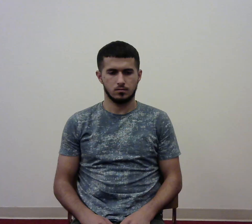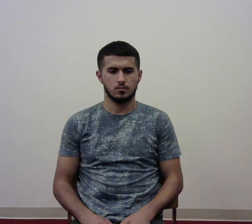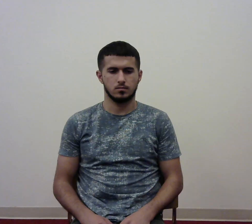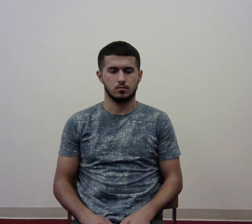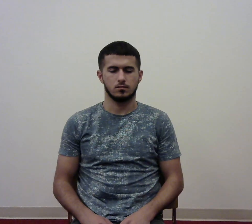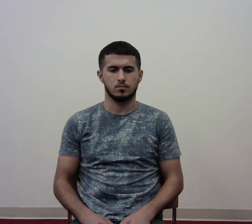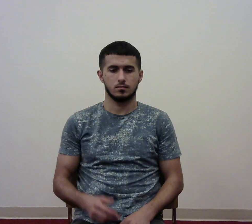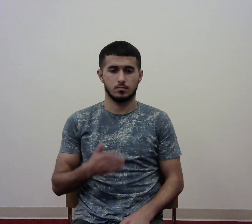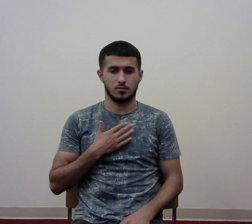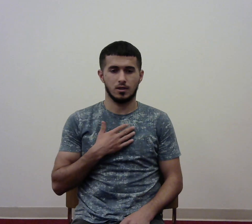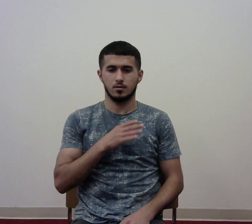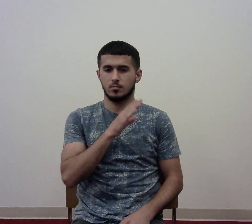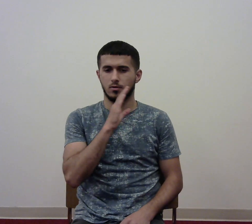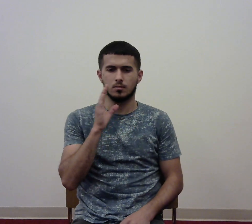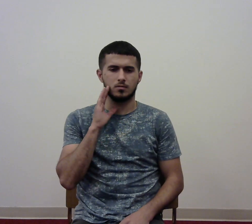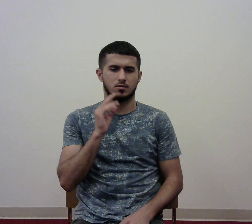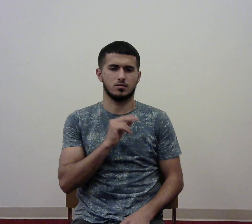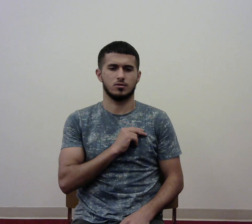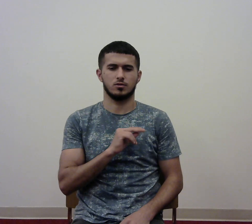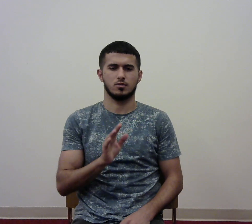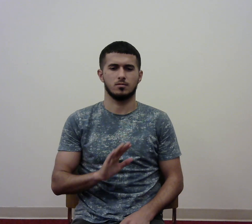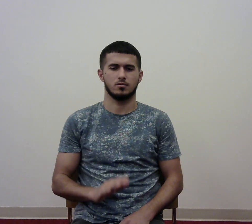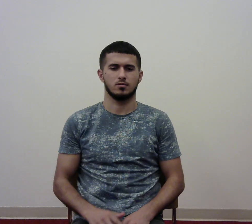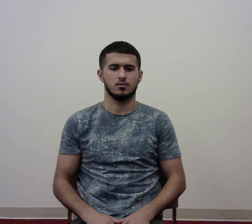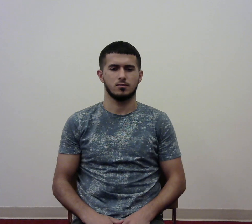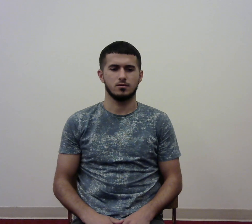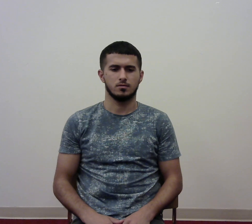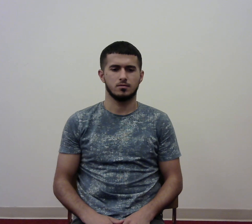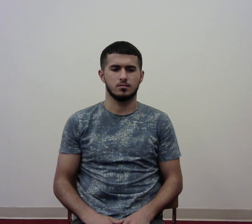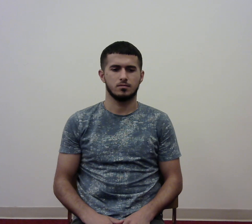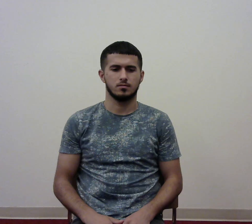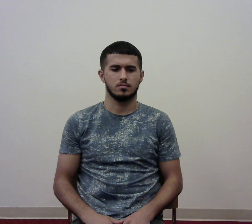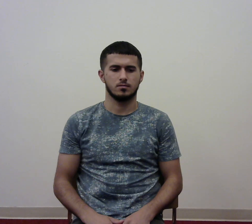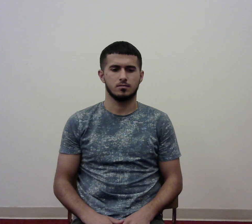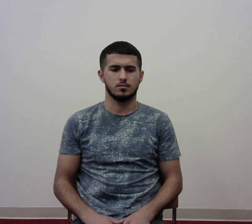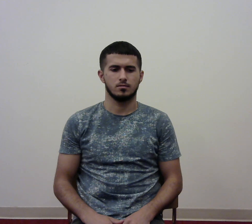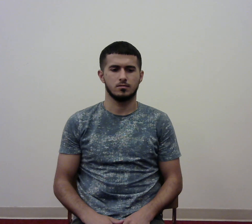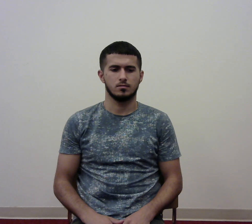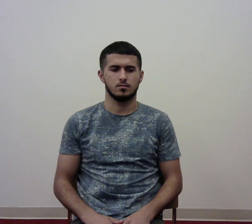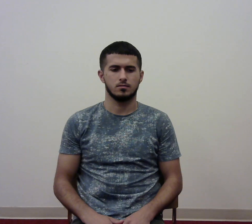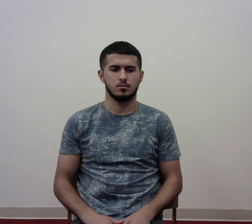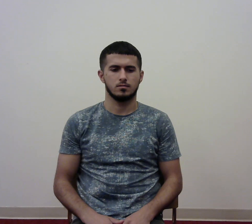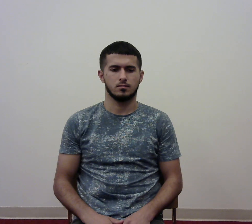Mənim anam işsizdir